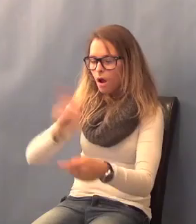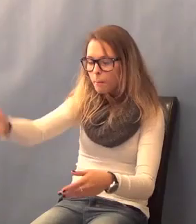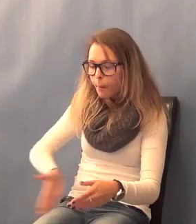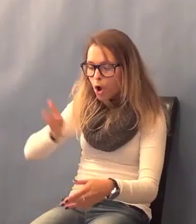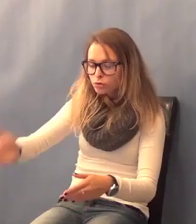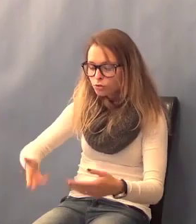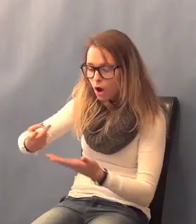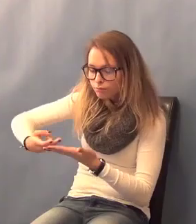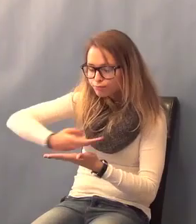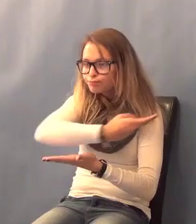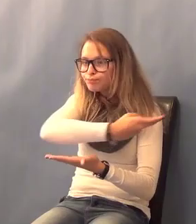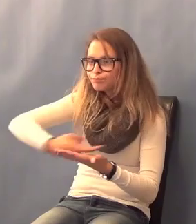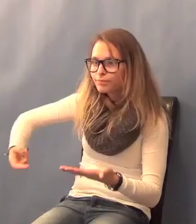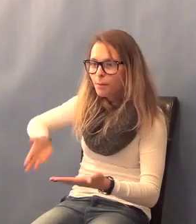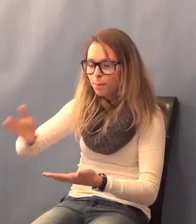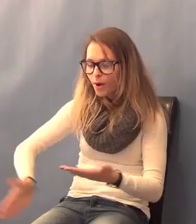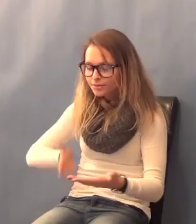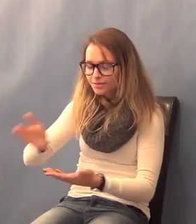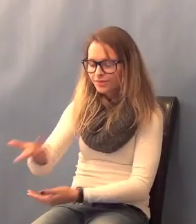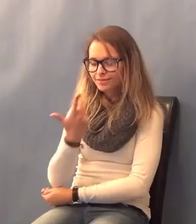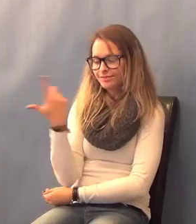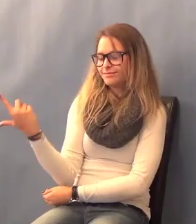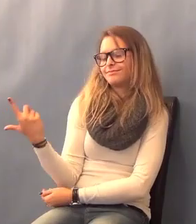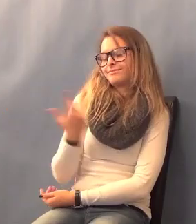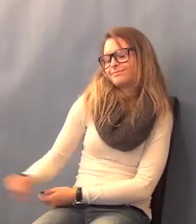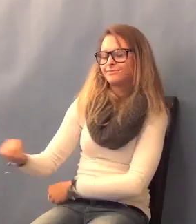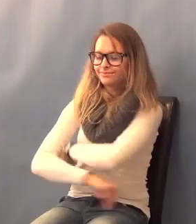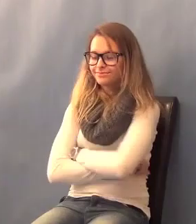Pociąg, a w poprzek tory.